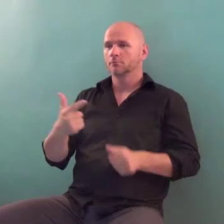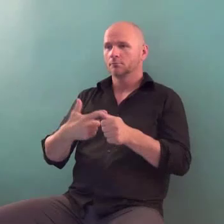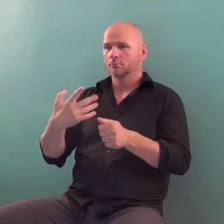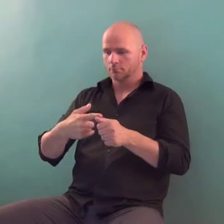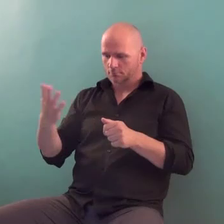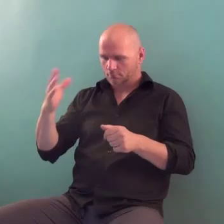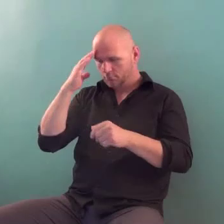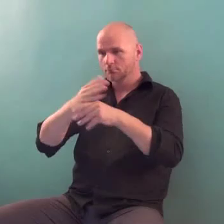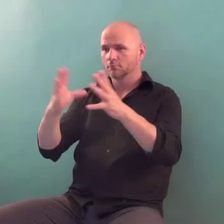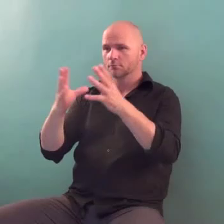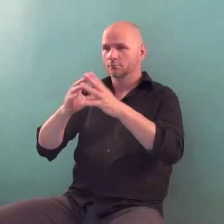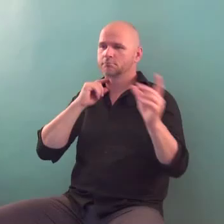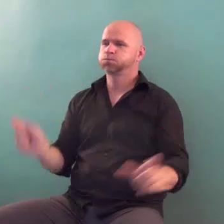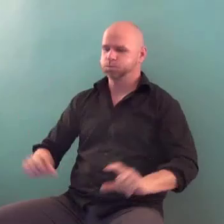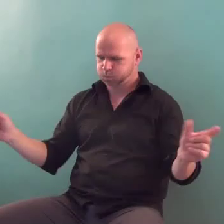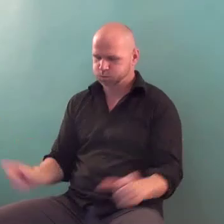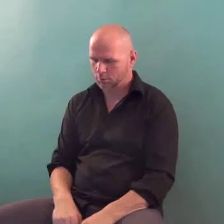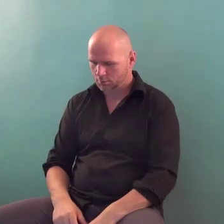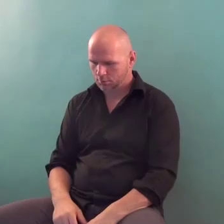Dwudziestego czwartego o dziesiątej wieczorem będzie duża impreza.